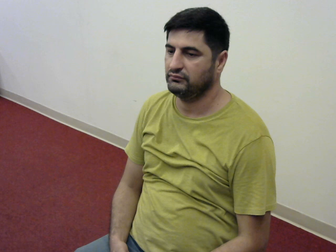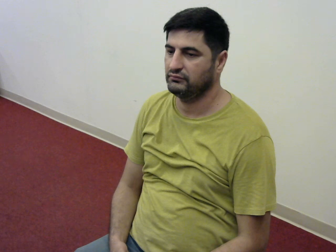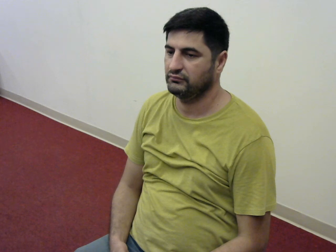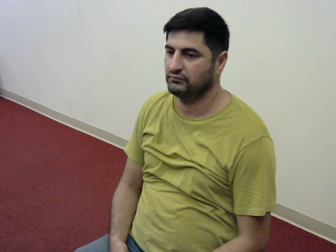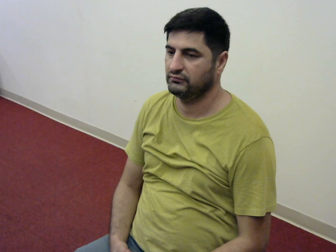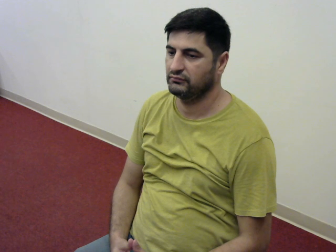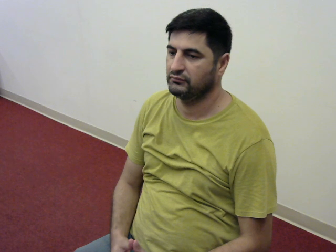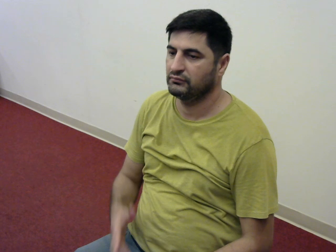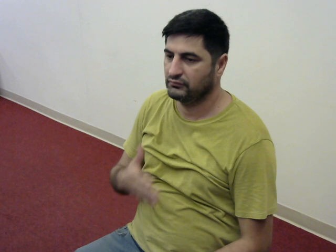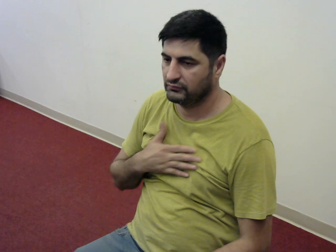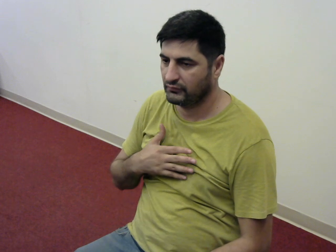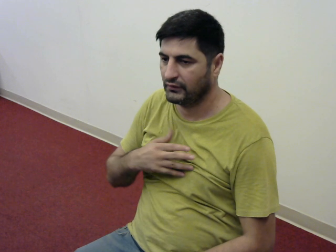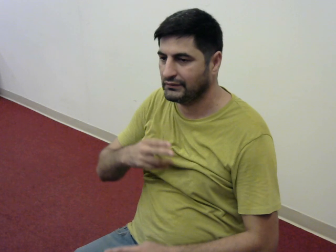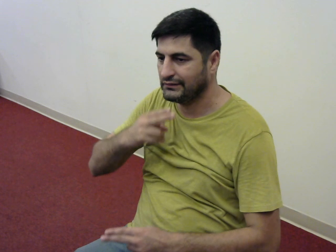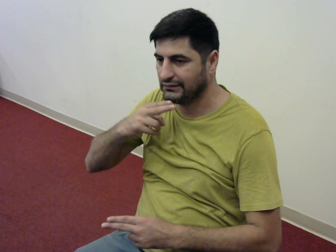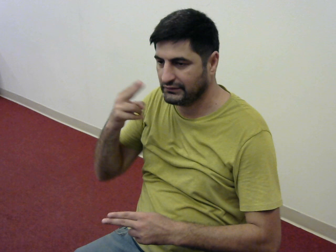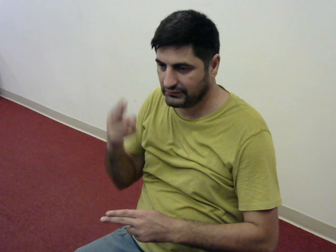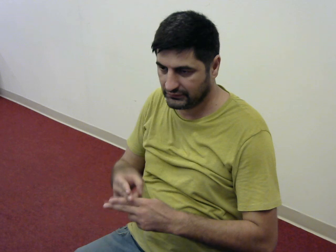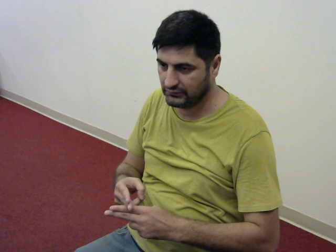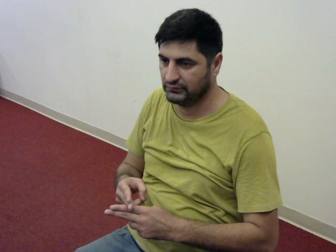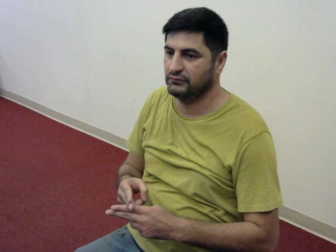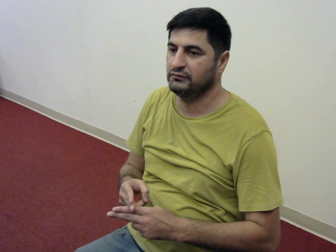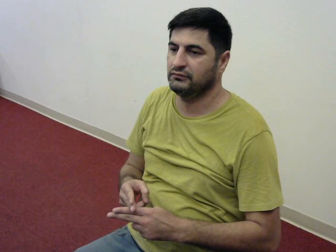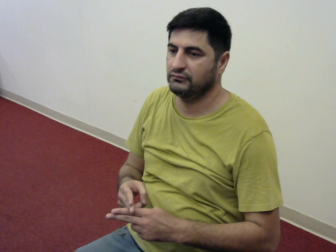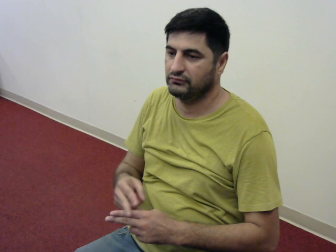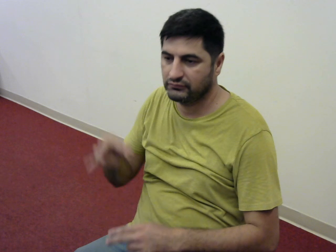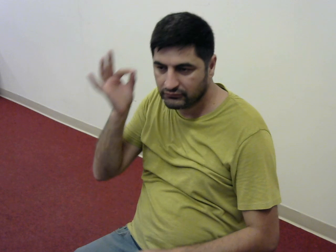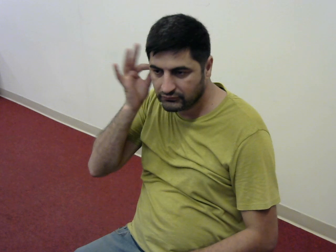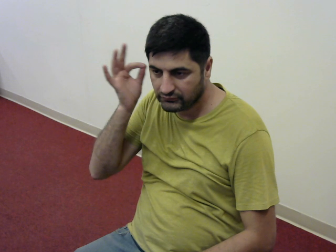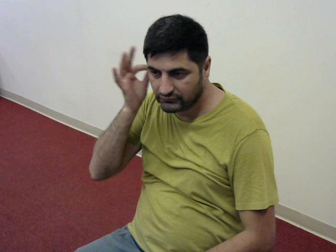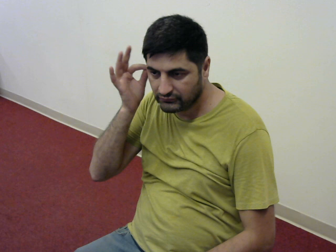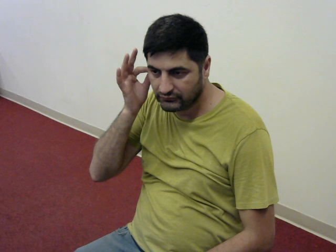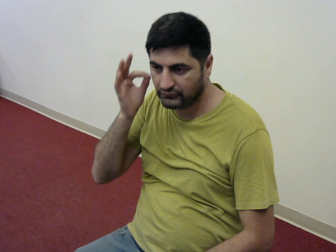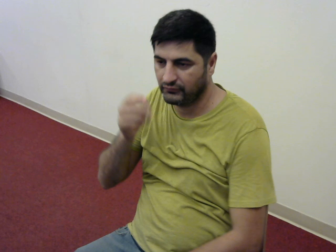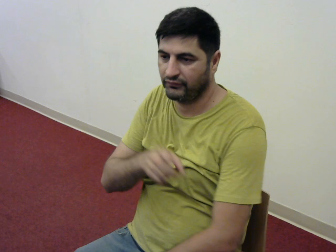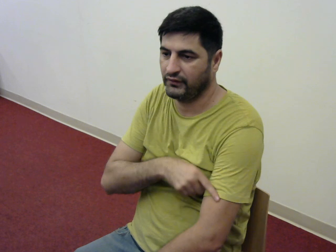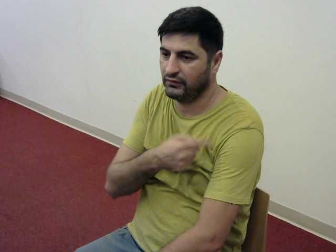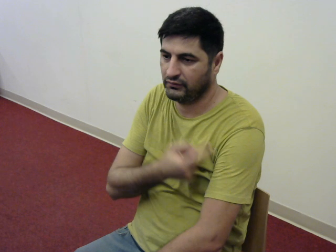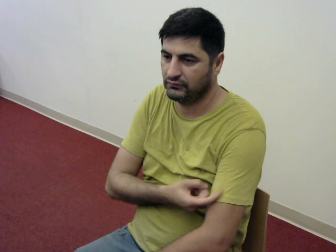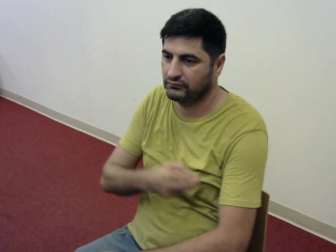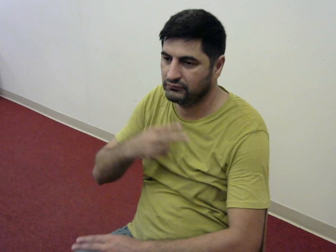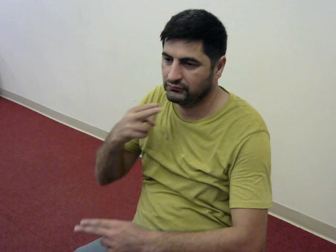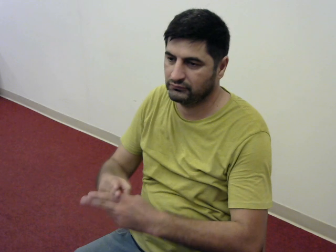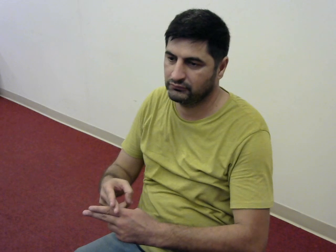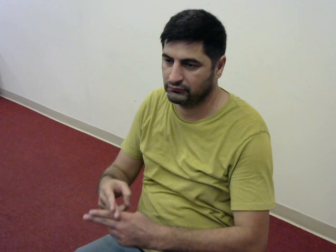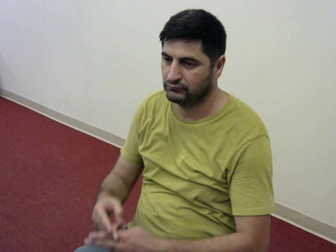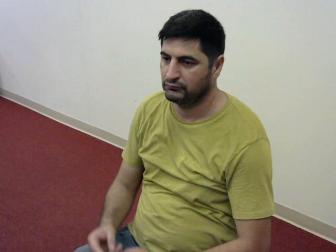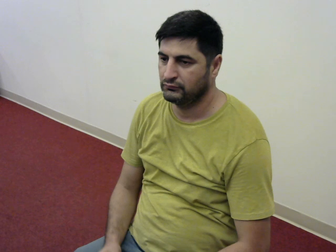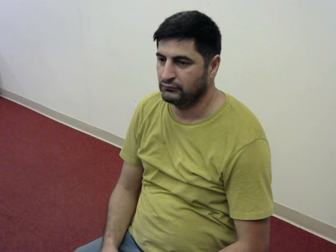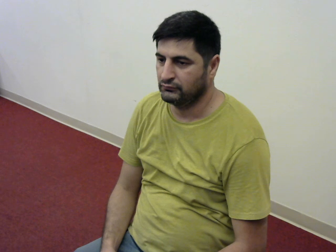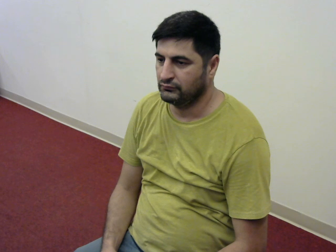Mənim bacım tibb bacısıdır